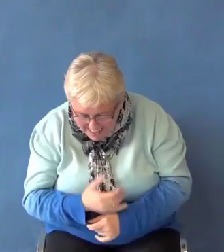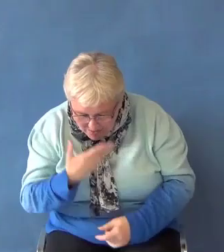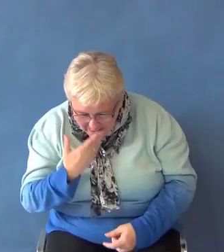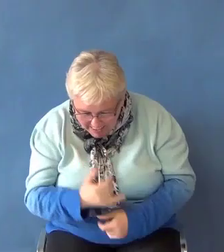Kawa?